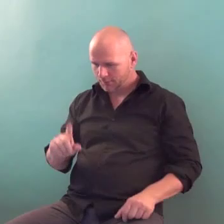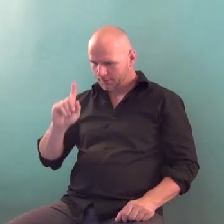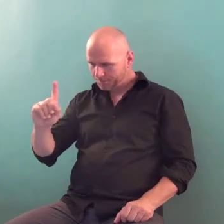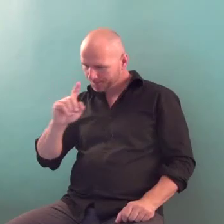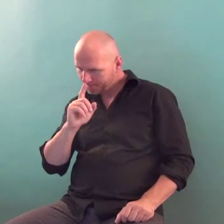Poczekaj.